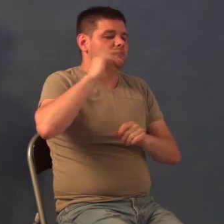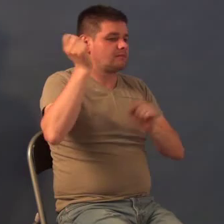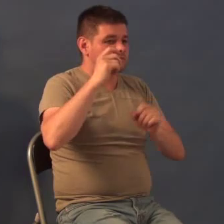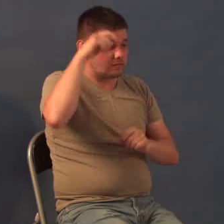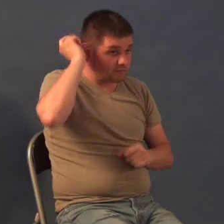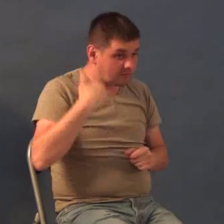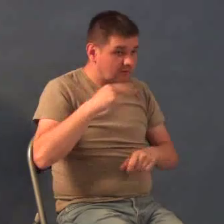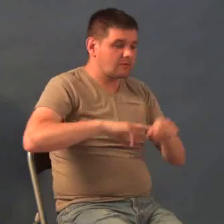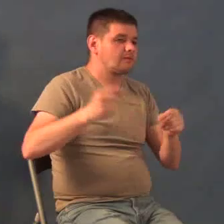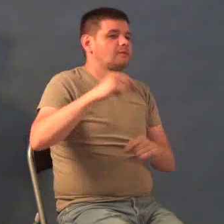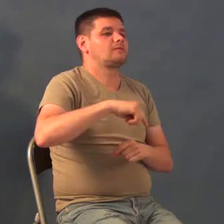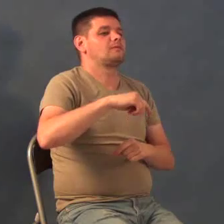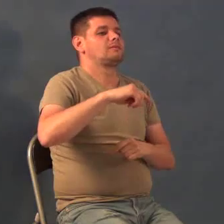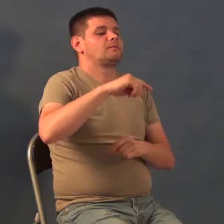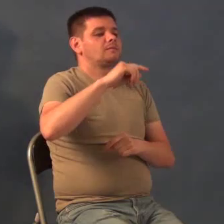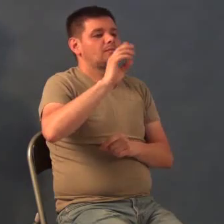Byli strażacy, była policja.